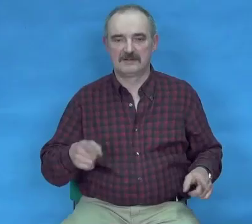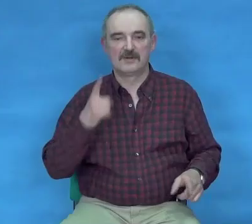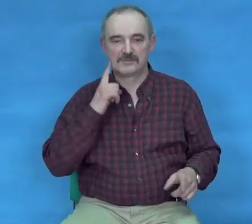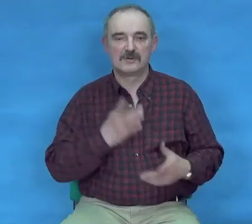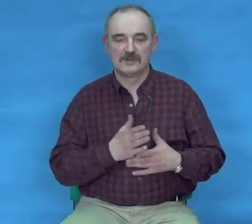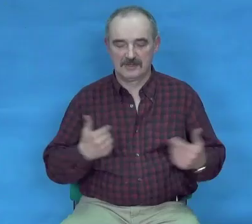Trzeba słuchać.